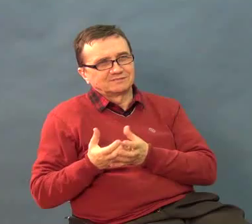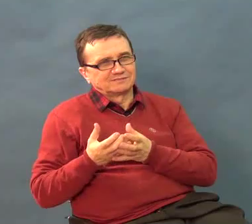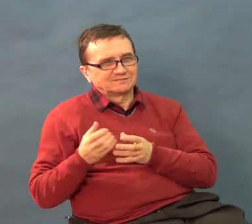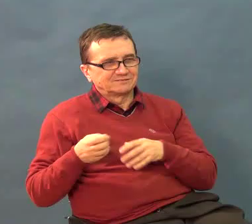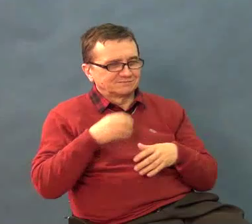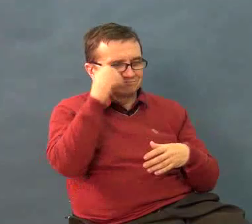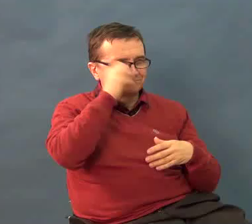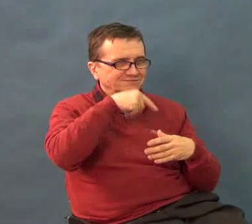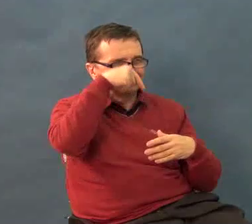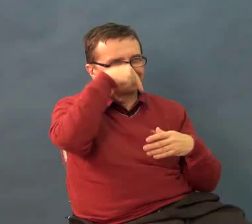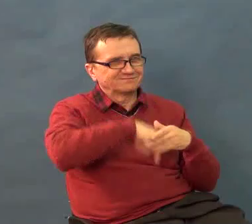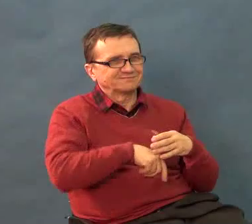Wrzuca ją do rynny.